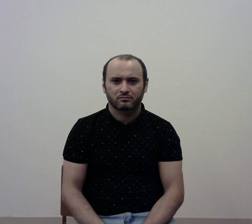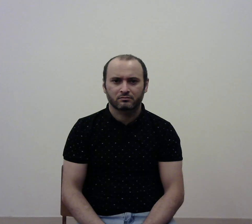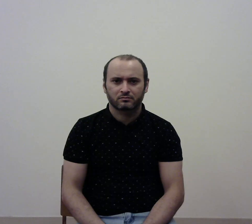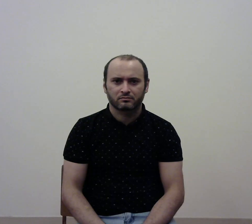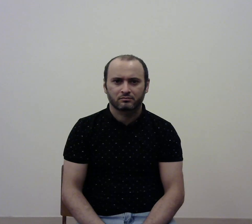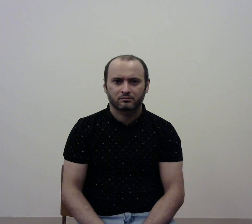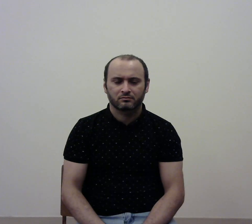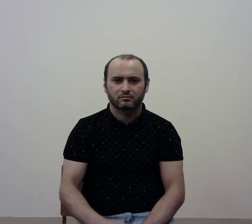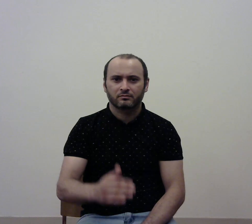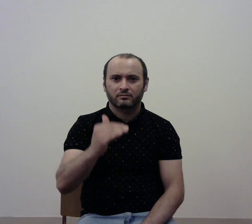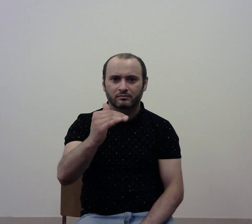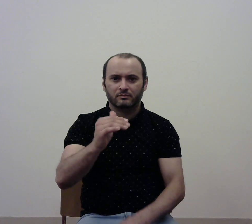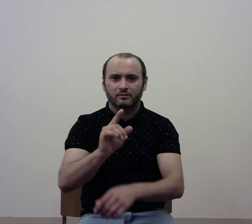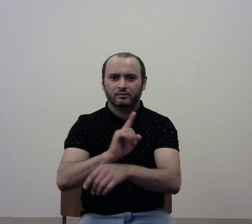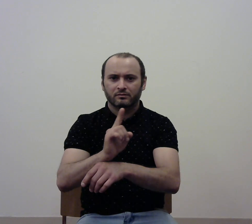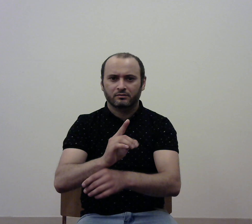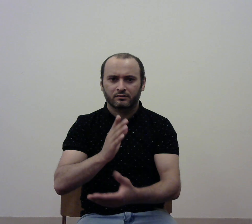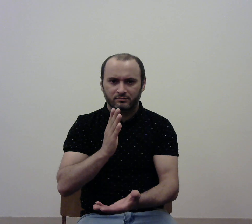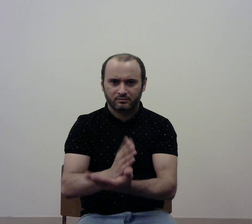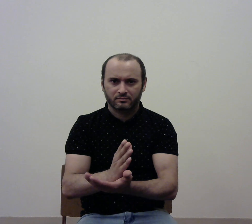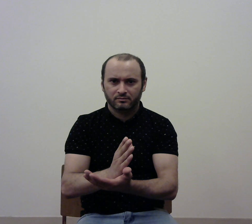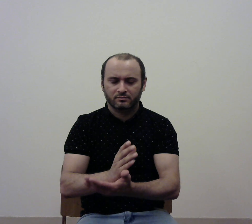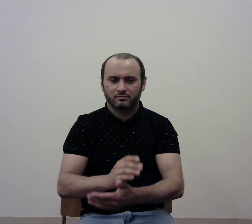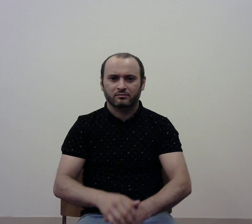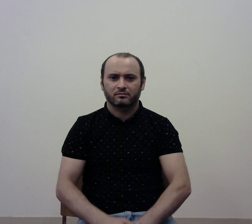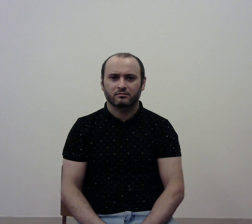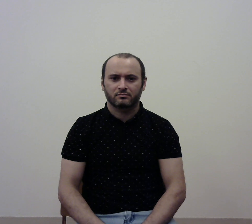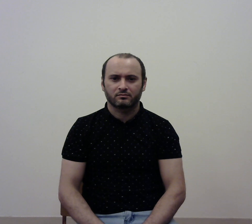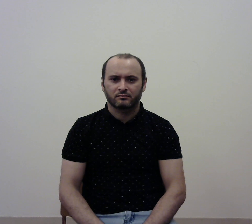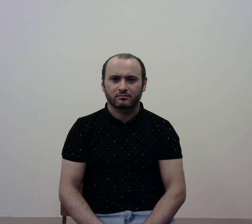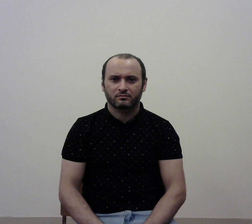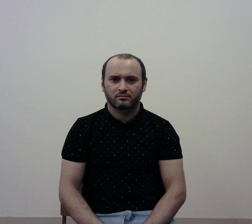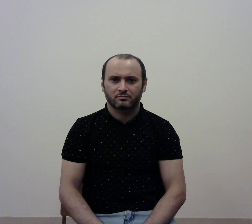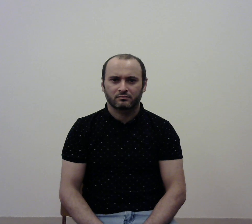Sizdə qələm varmı?